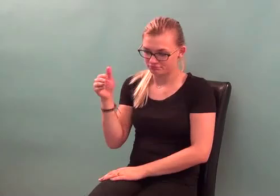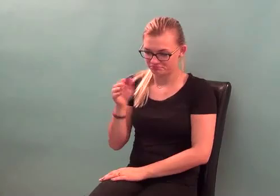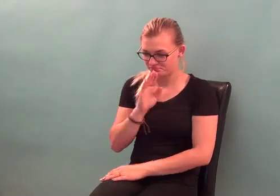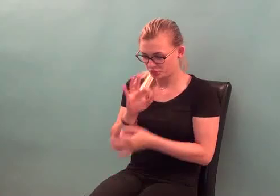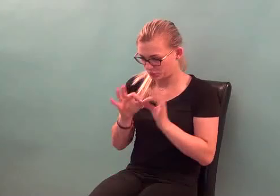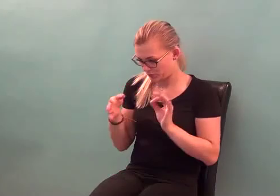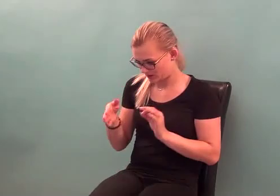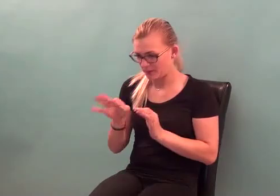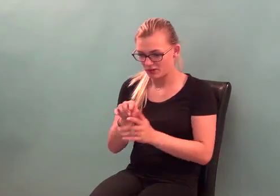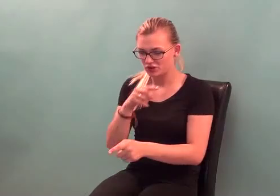To chyba złota rybka, ale akurat ta jest czerwona.